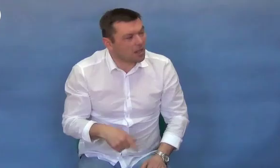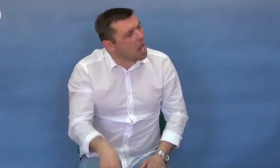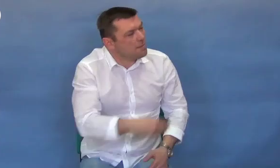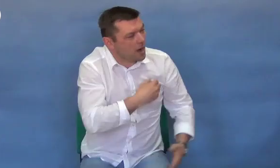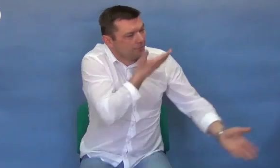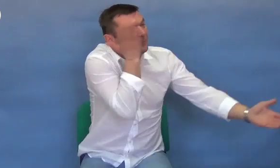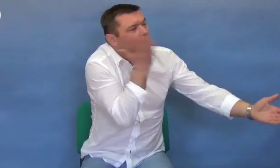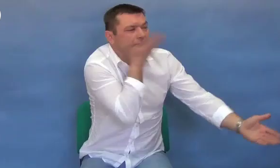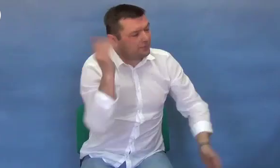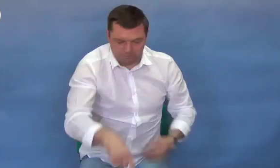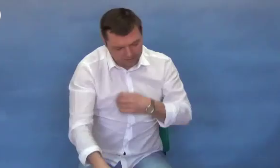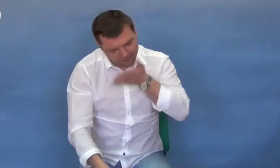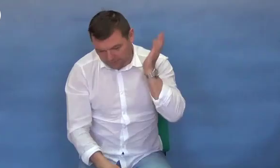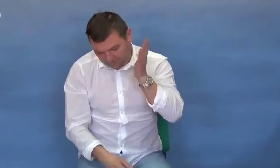Nie ma takiego w Polsce.